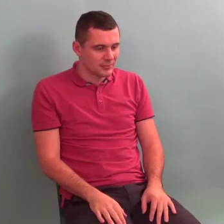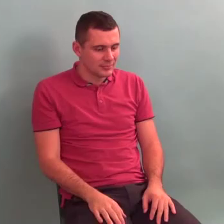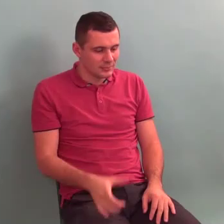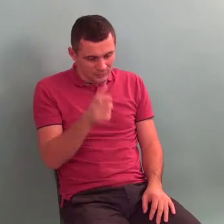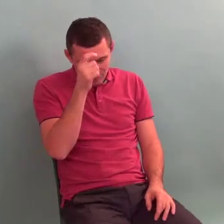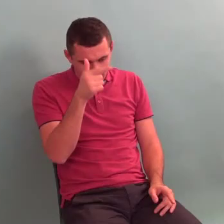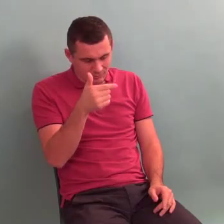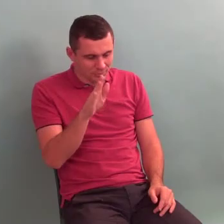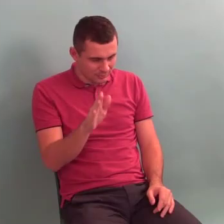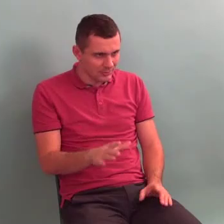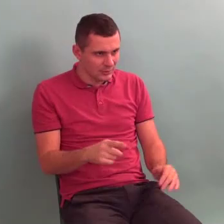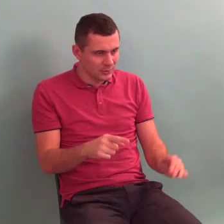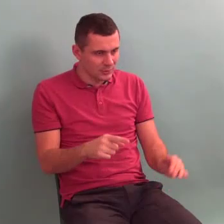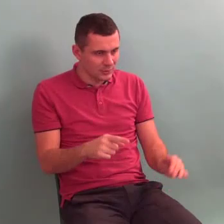Ludzie powinni uciekać stamtąd.